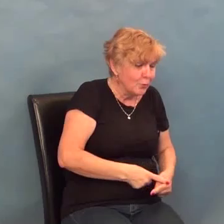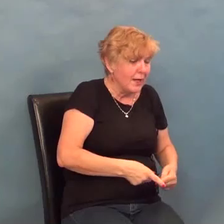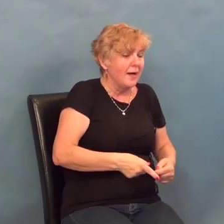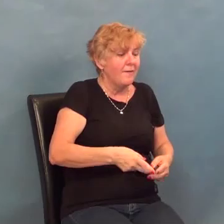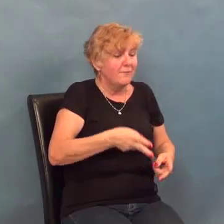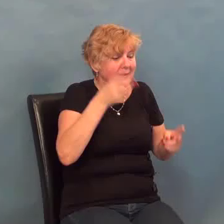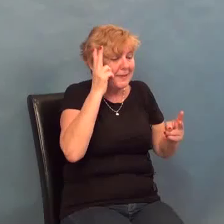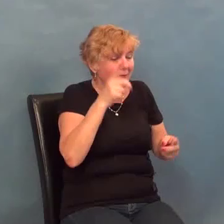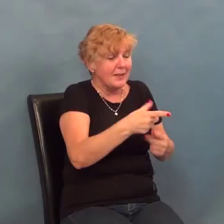Fryzjer nie pasuje.